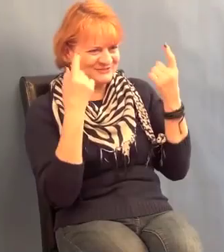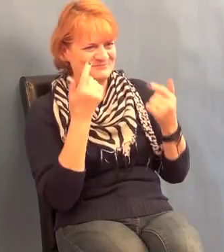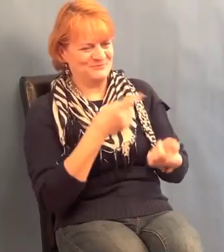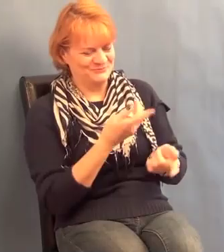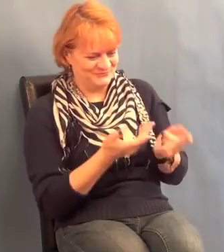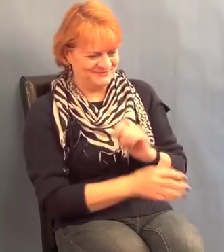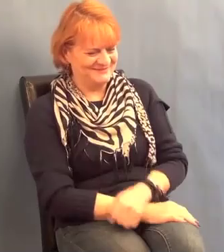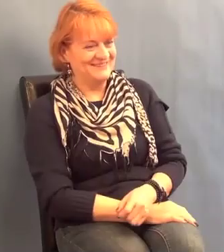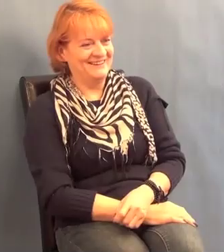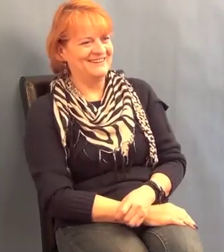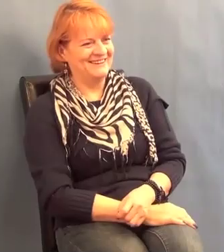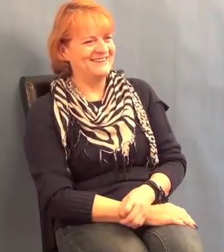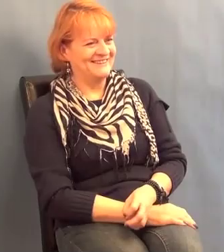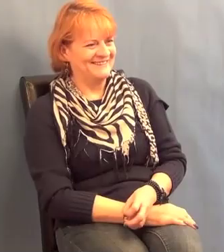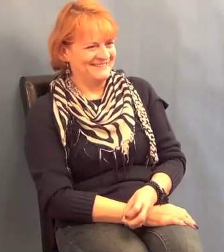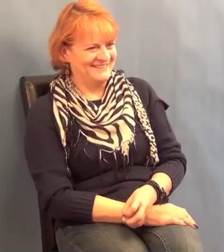Ryba zdenerwowała się, wzięła wodę w usta i napluła na kota.